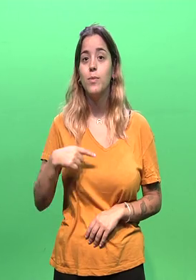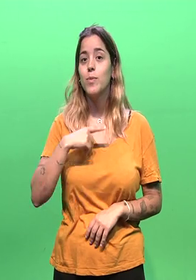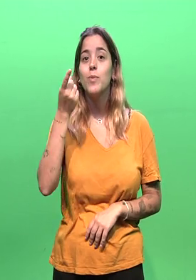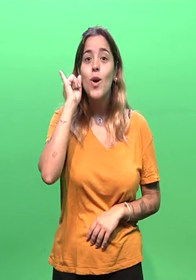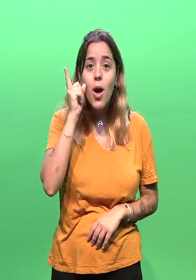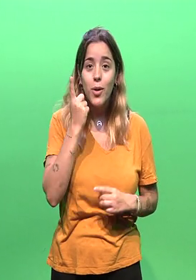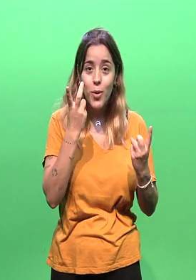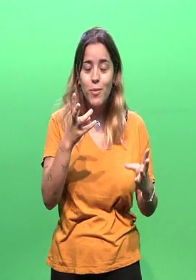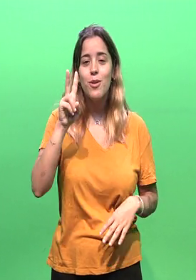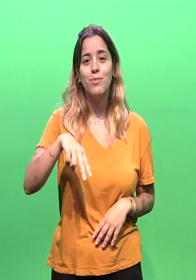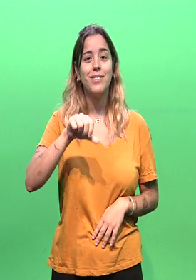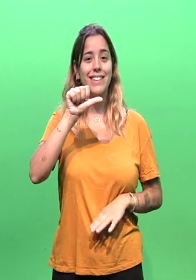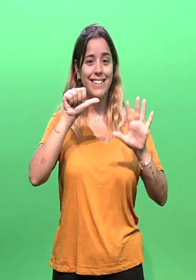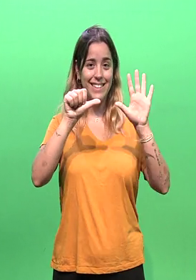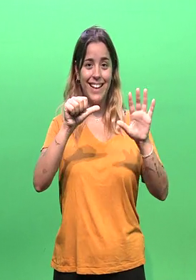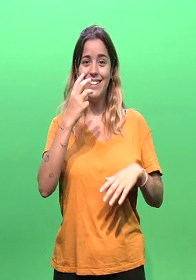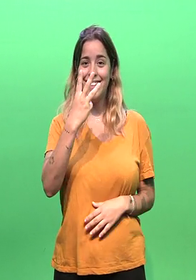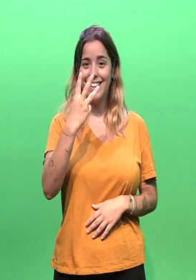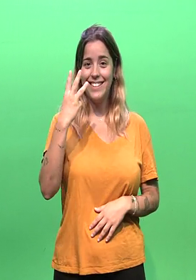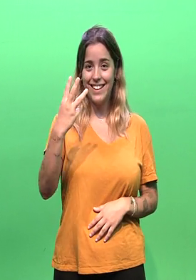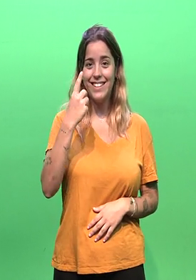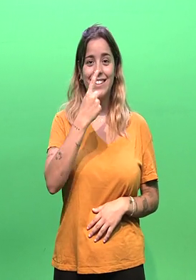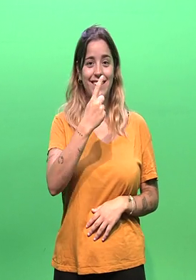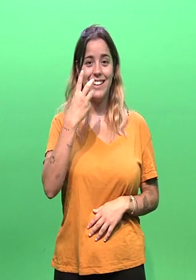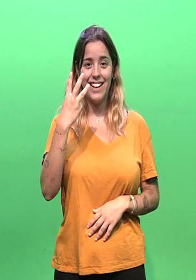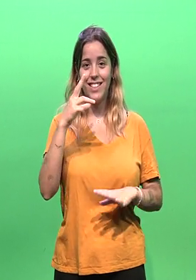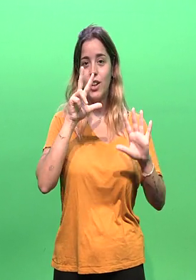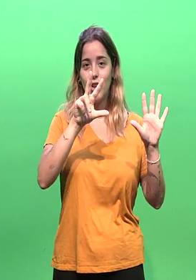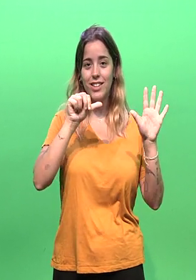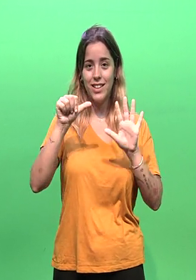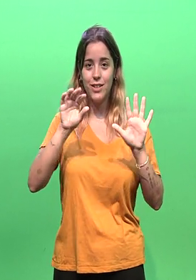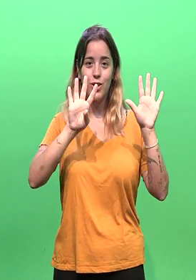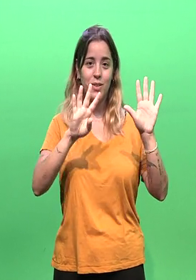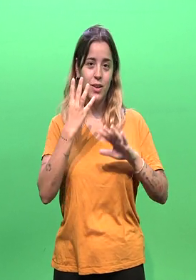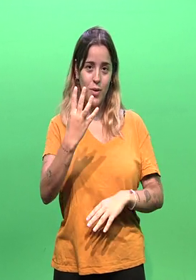El meu número de mòbil és el sis, tres, tres, tretze, vuitanta-sis, noranta-quatre.